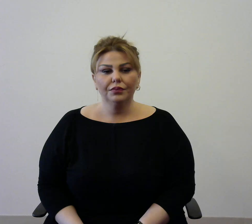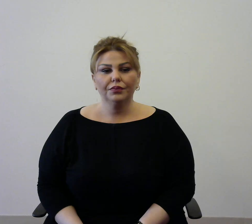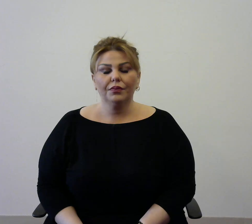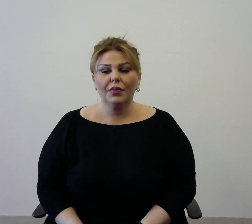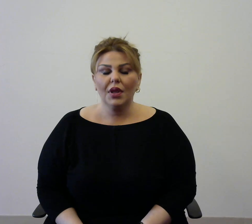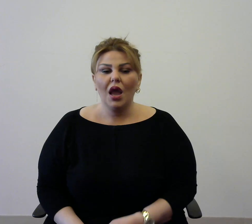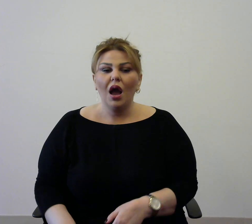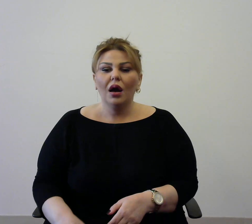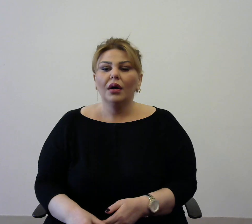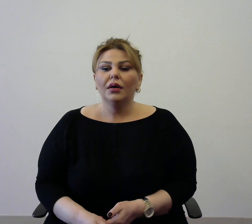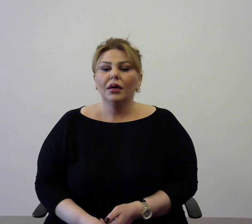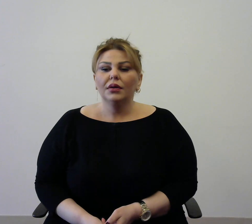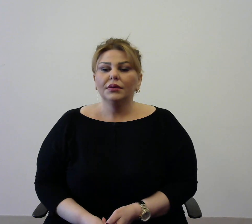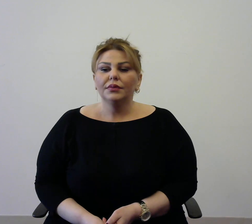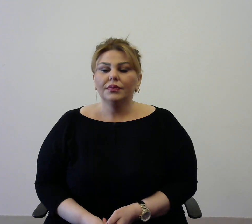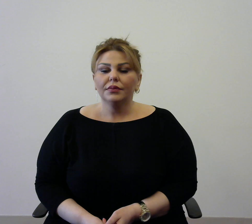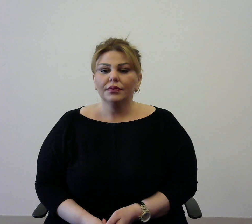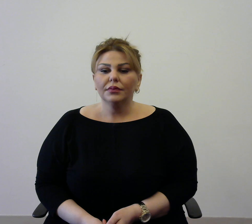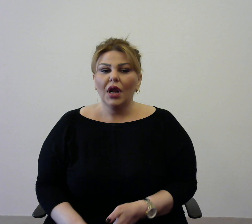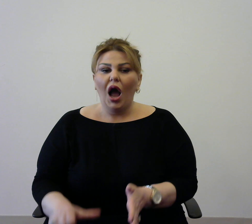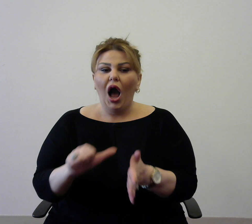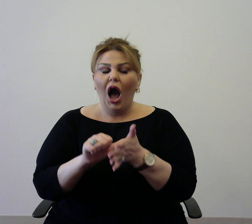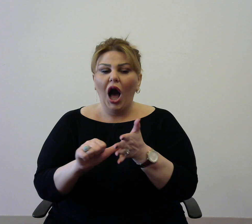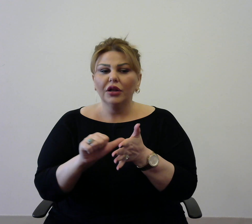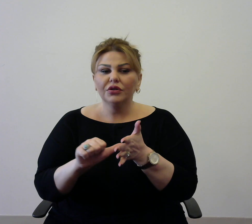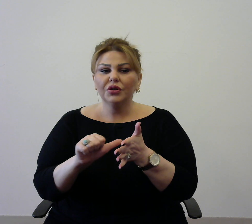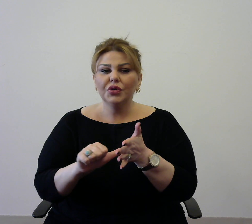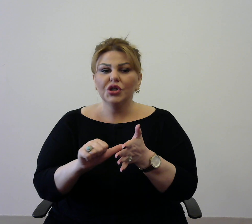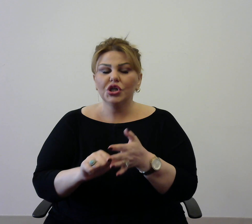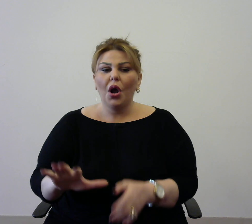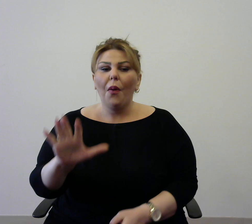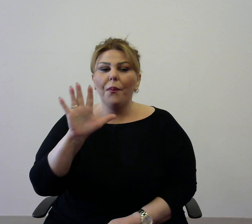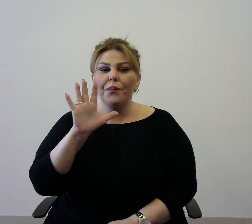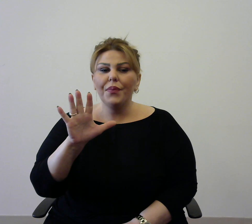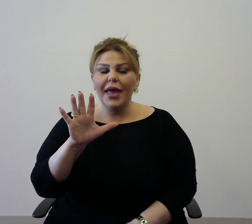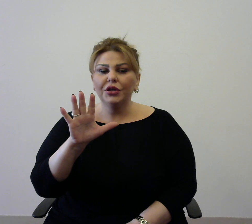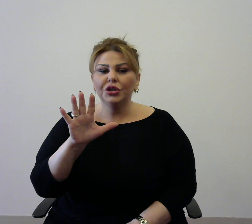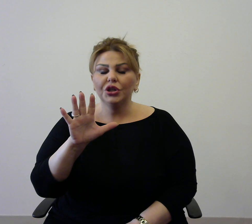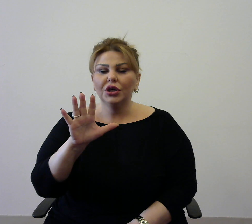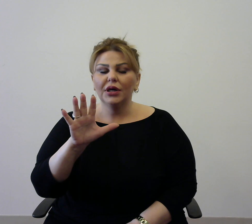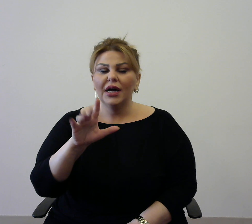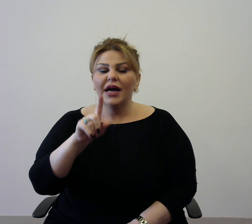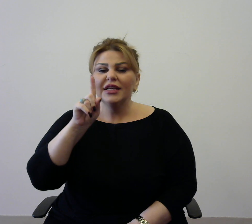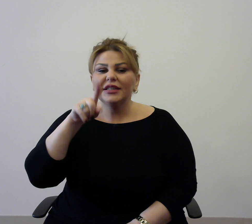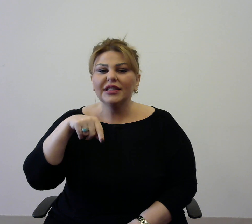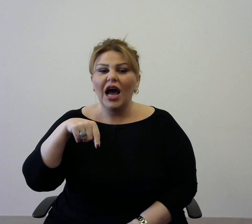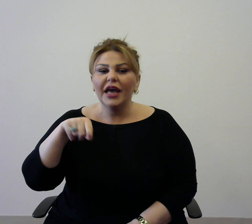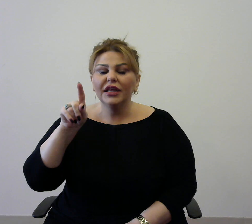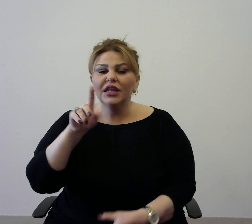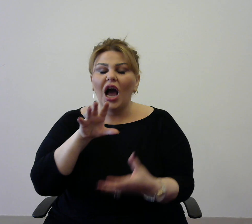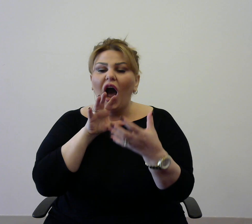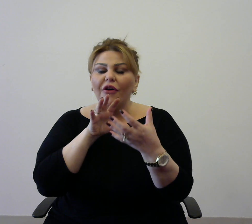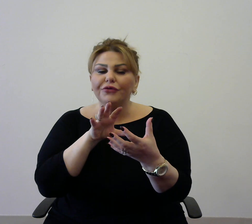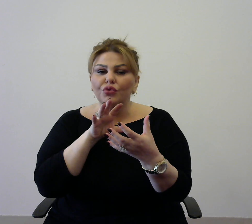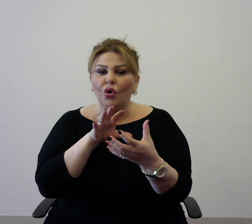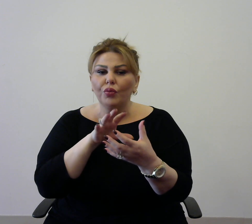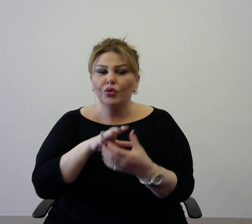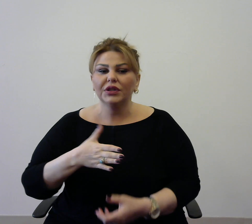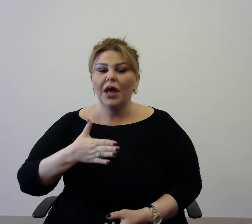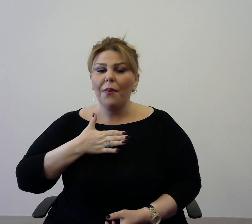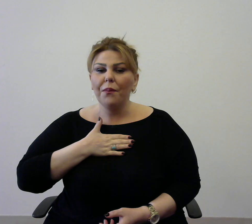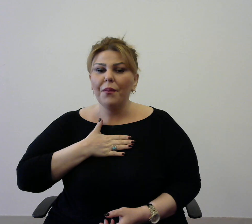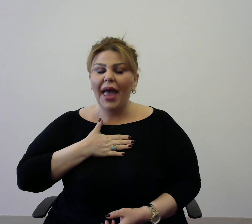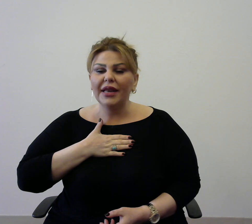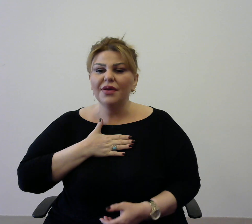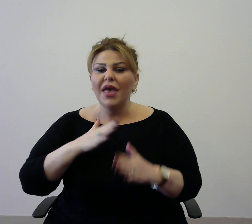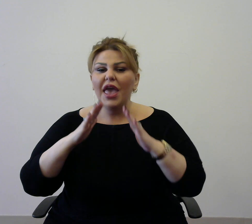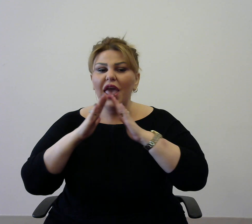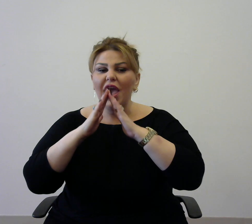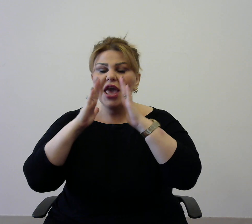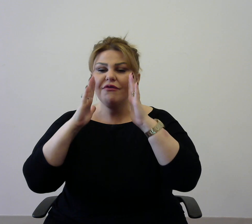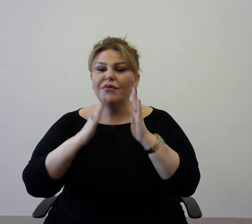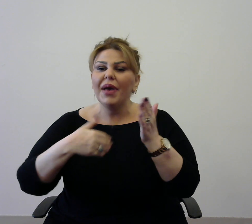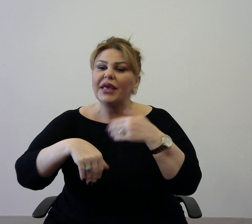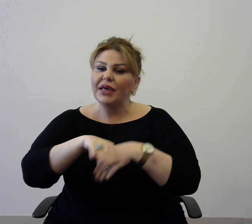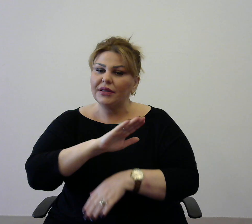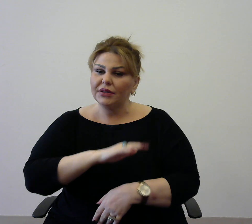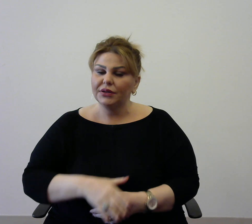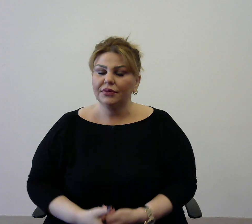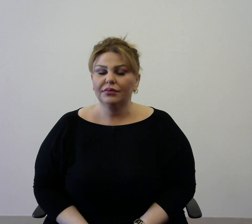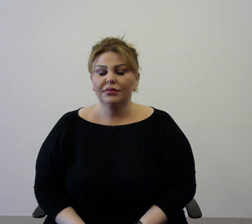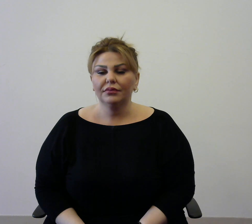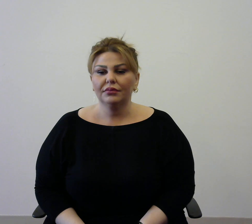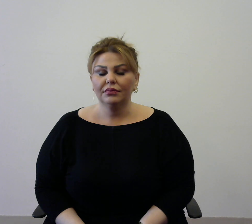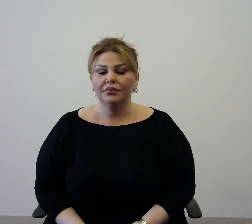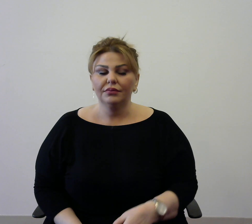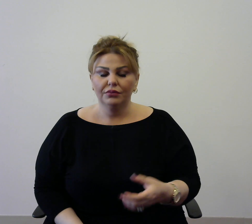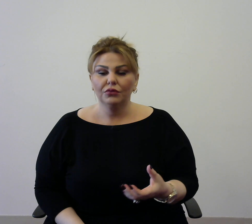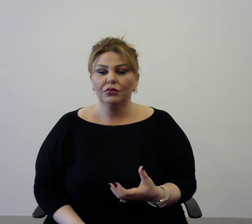65 saylı avtobus mənim evimə gedir